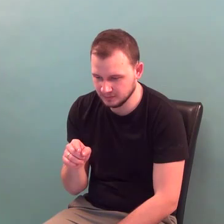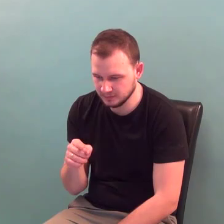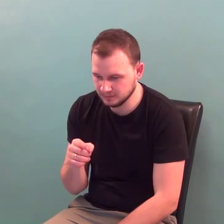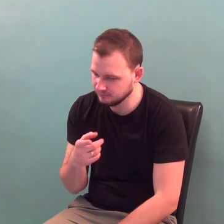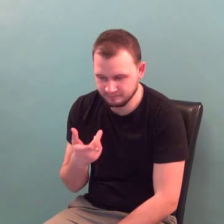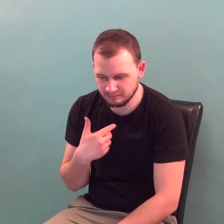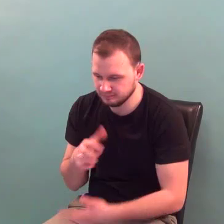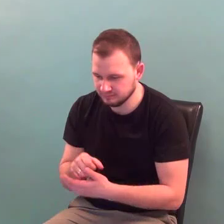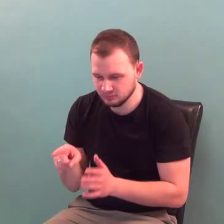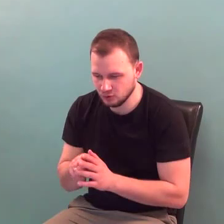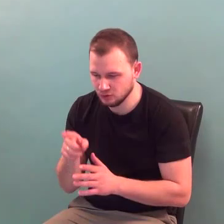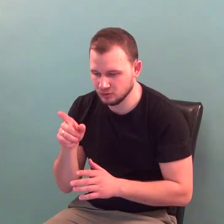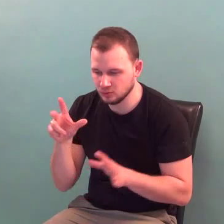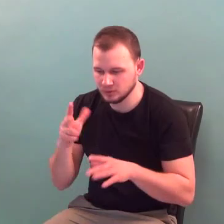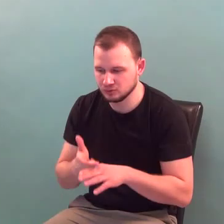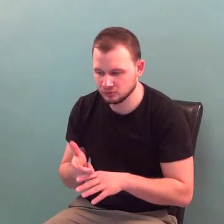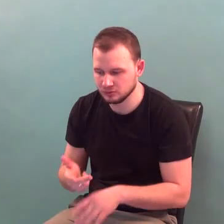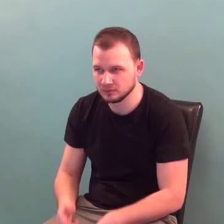Jestem zajęty do ósmej trzydzieści.